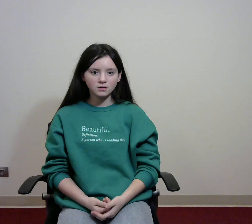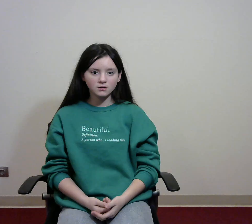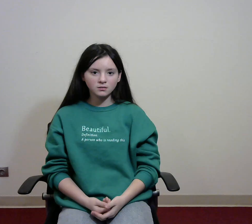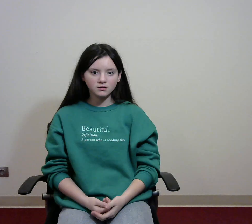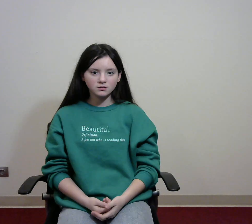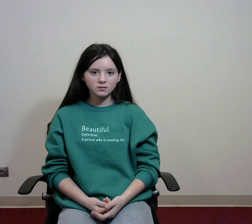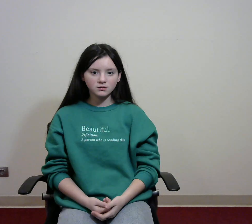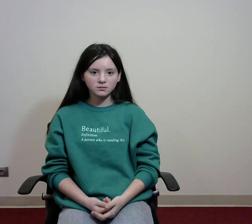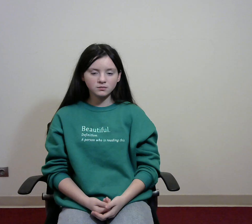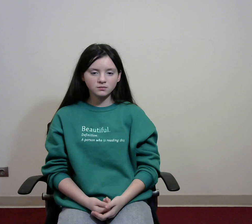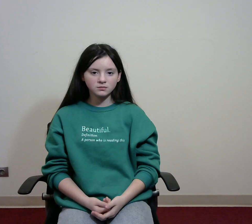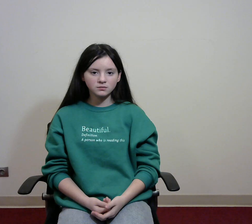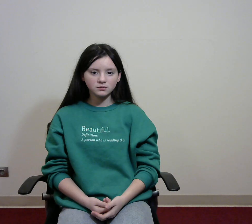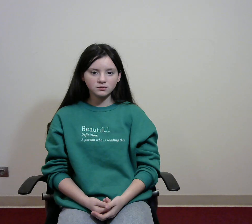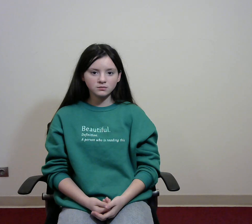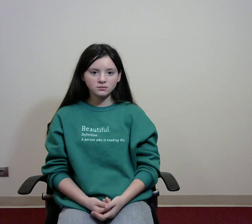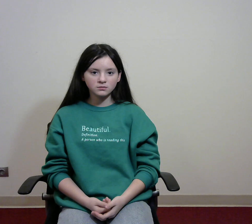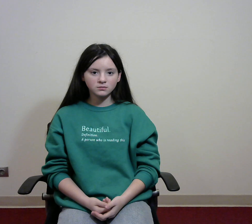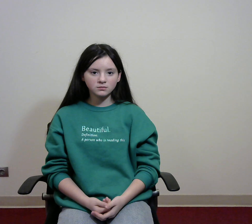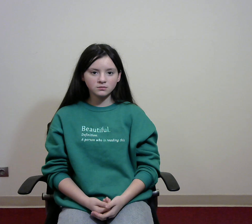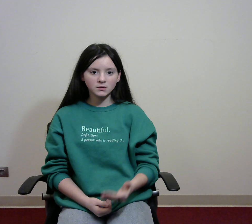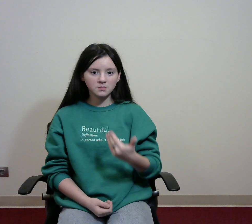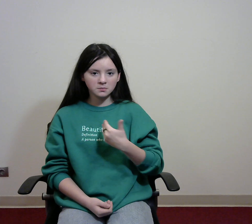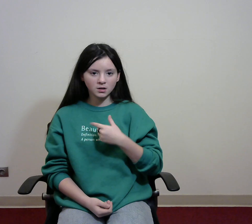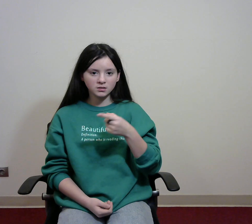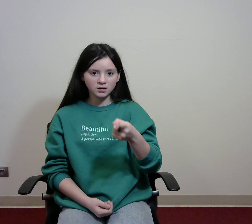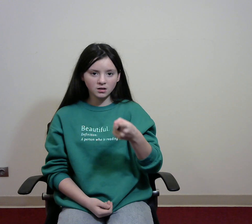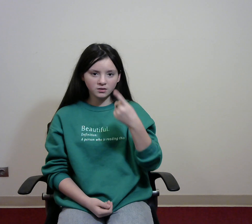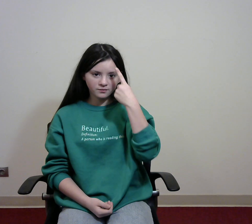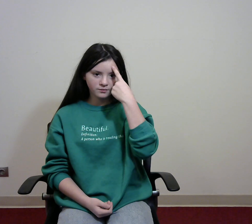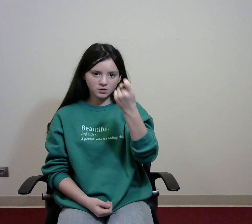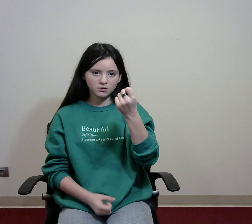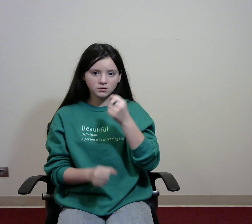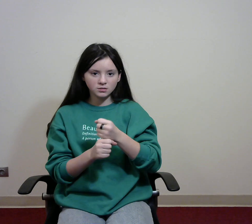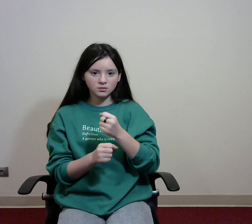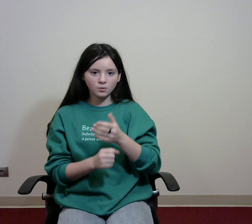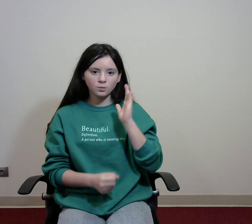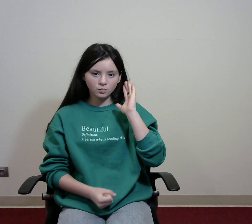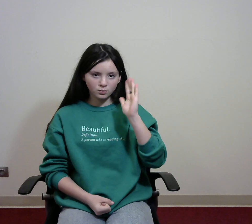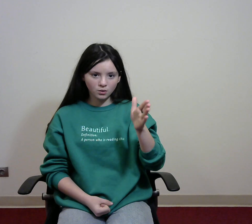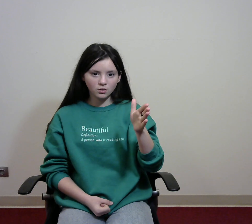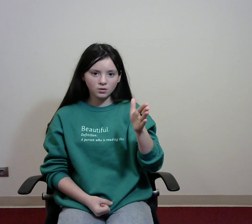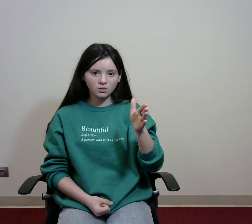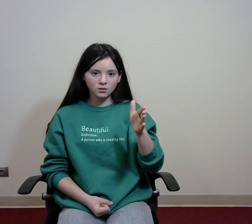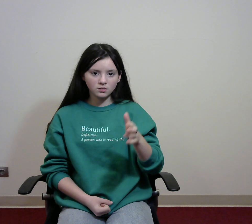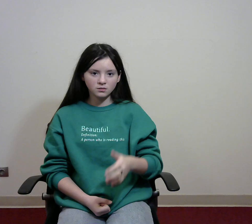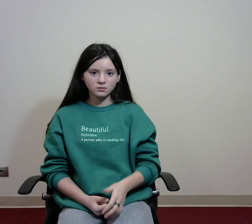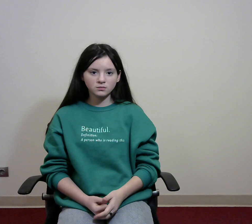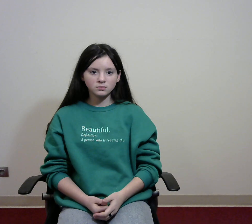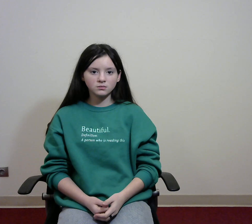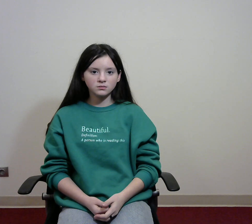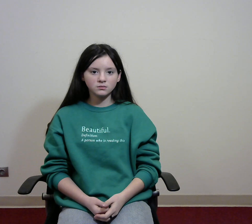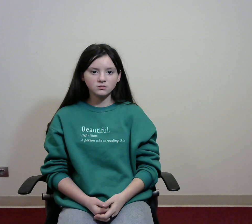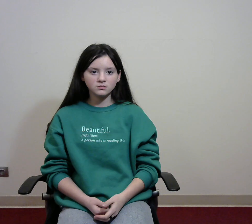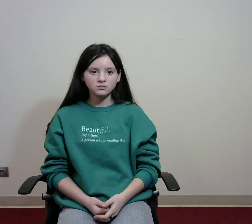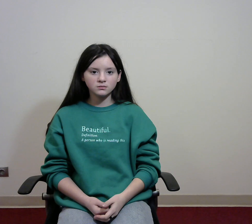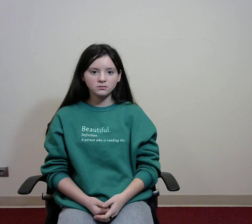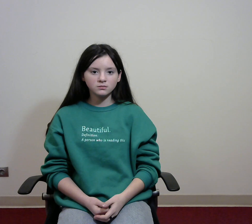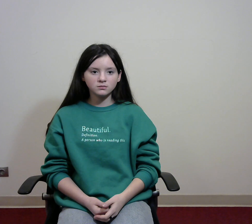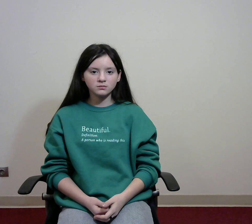Mən sizə xəbər edəcəyəm